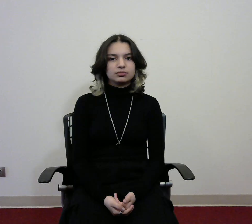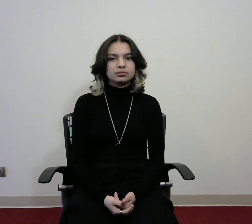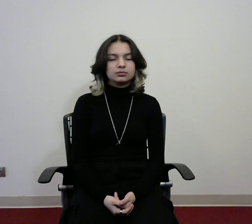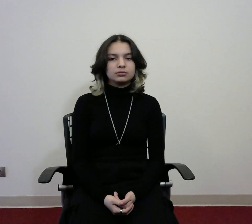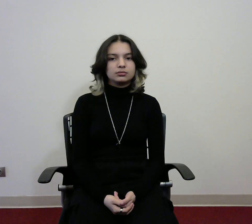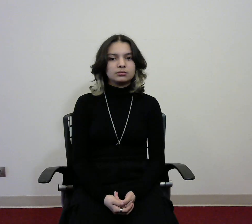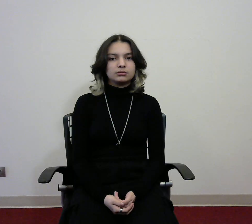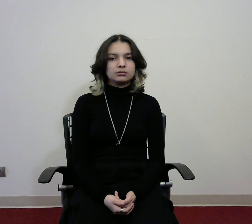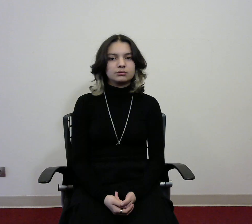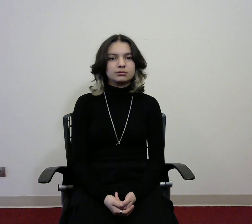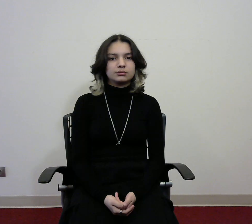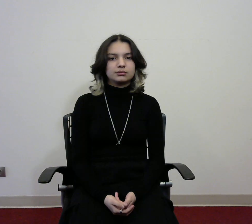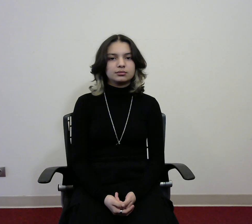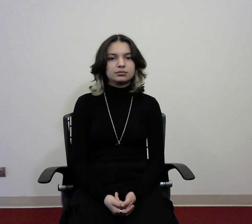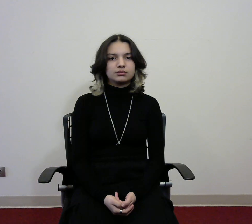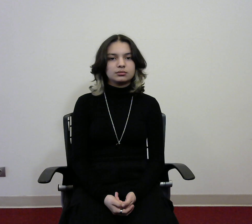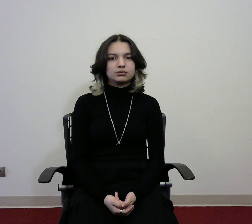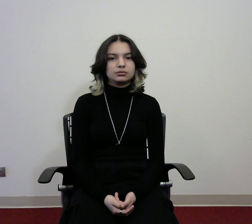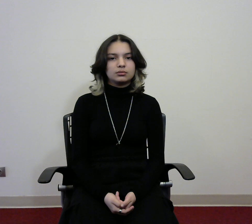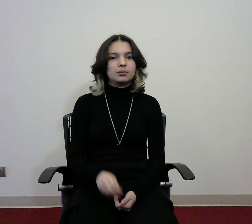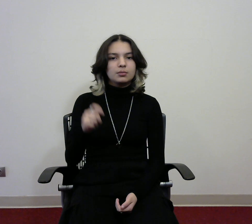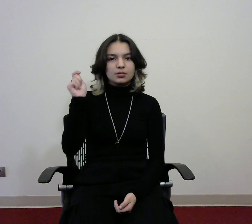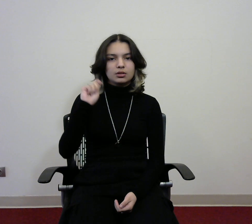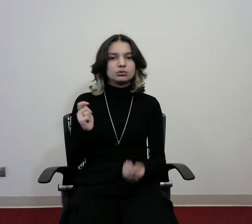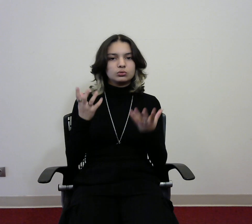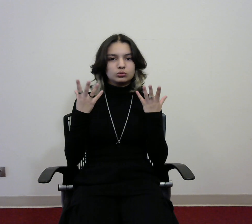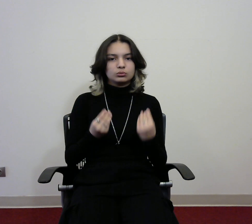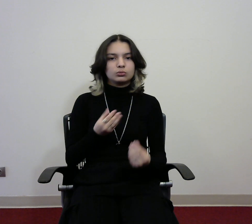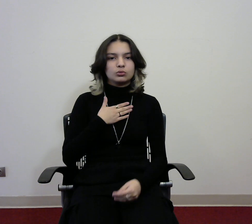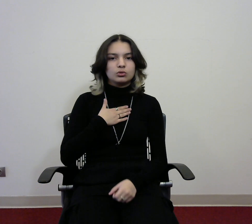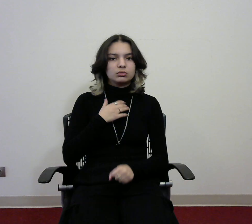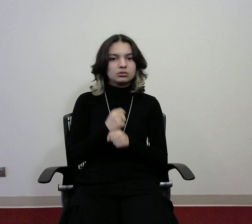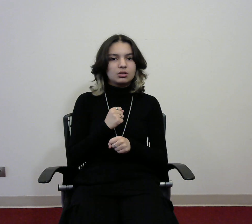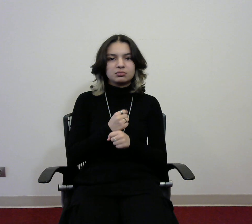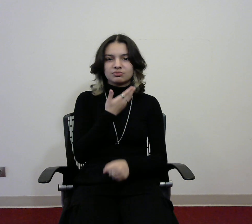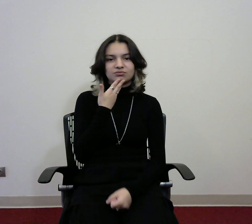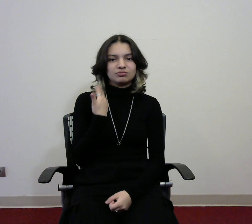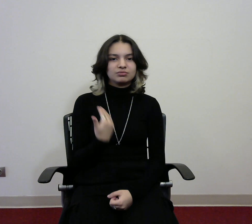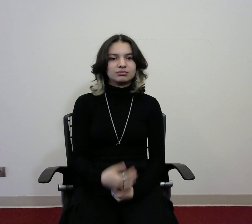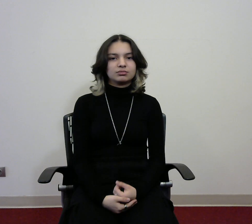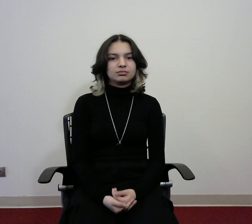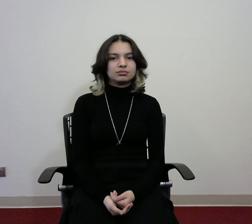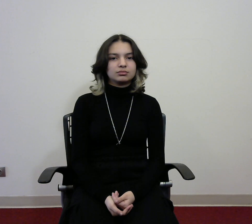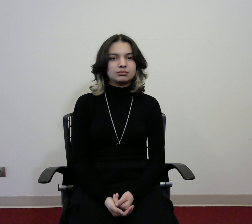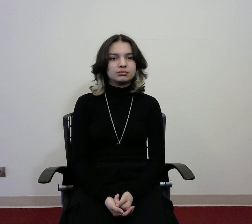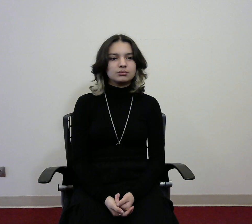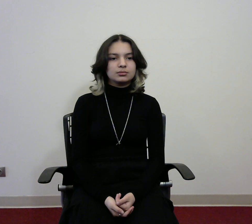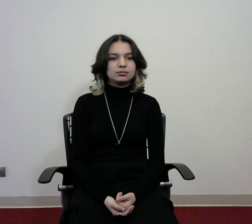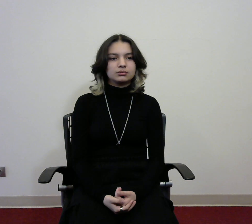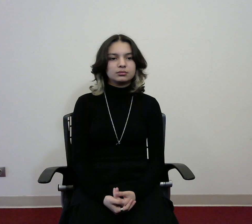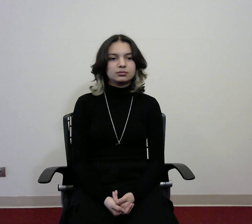Bazar günü mənim işim yoxdur